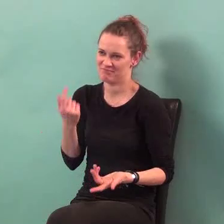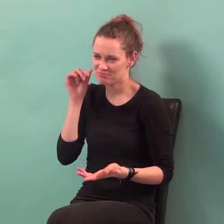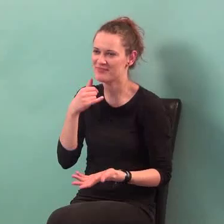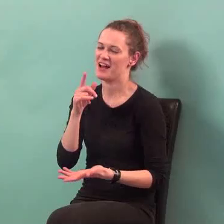Głuchy.